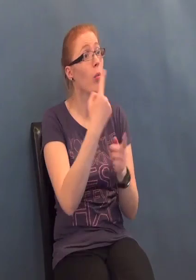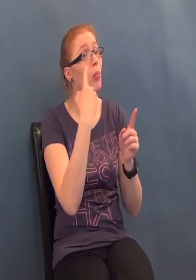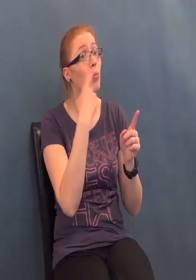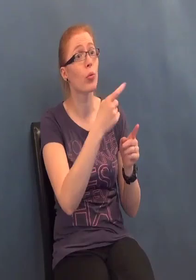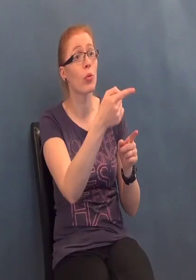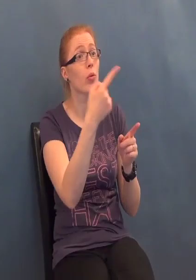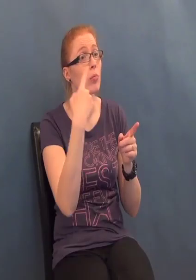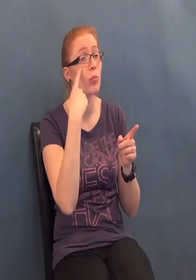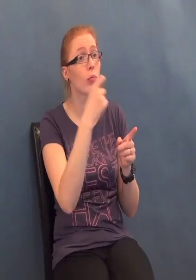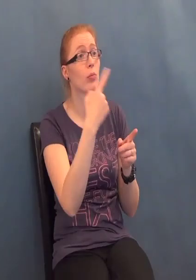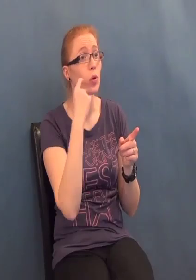Zauważysz, zauważysz...